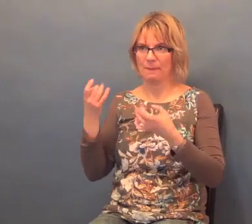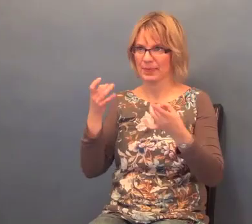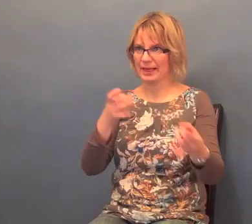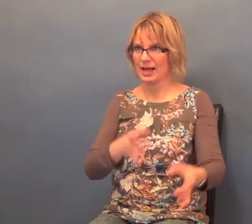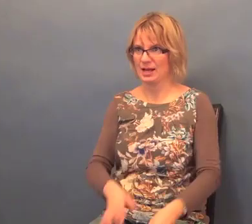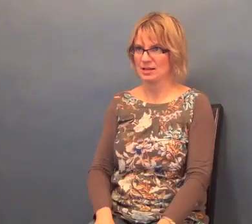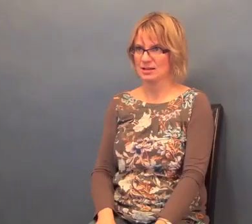Nie biegaj!